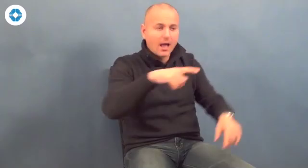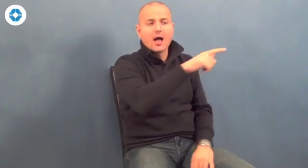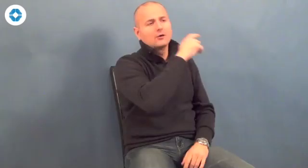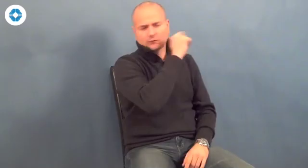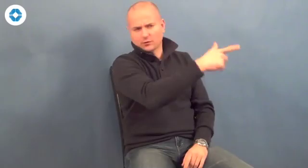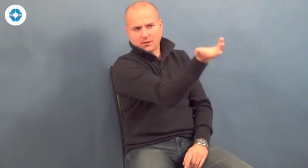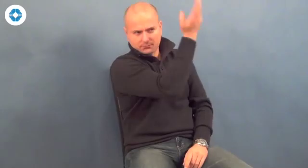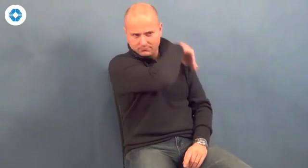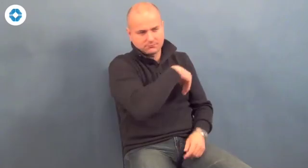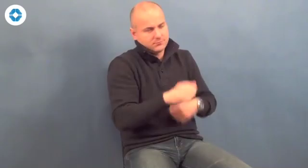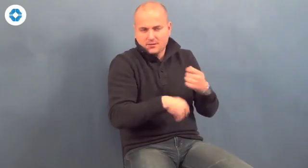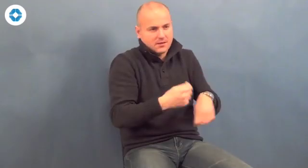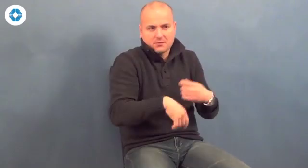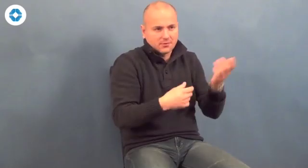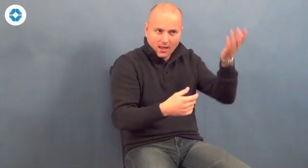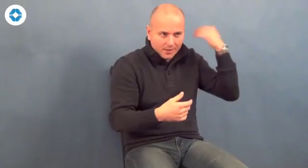Dziewczyna pojechała dalej na rowerze.